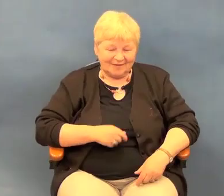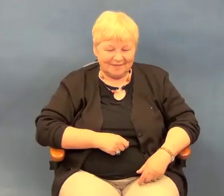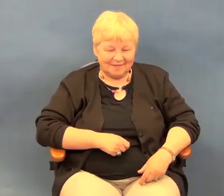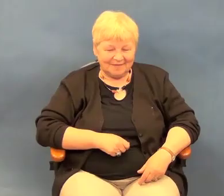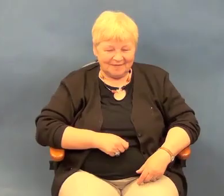Ok.